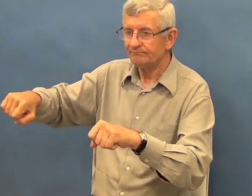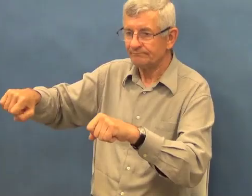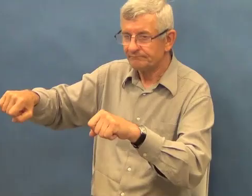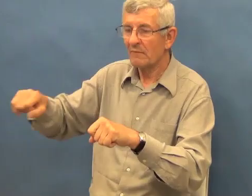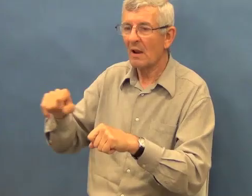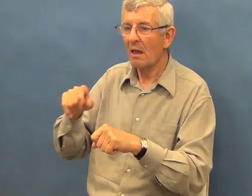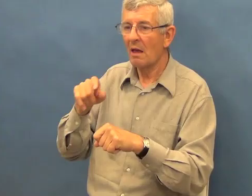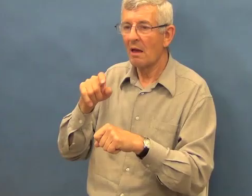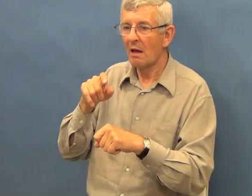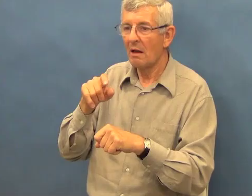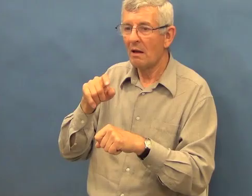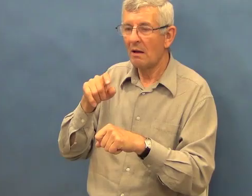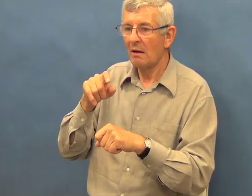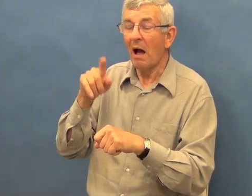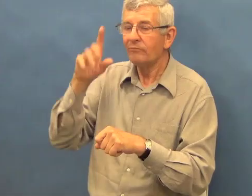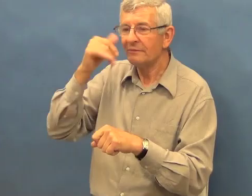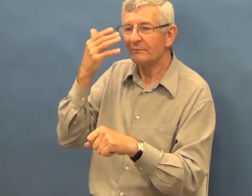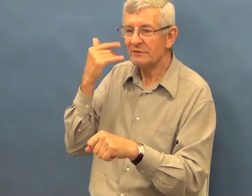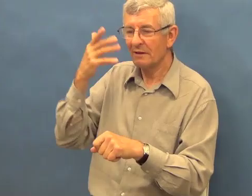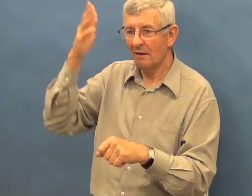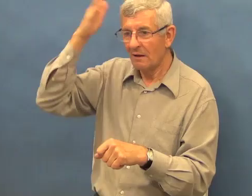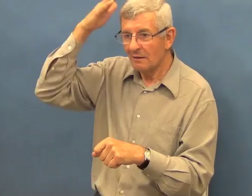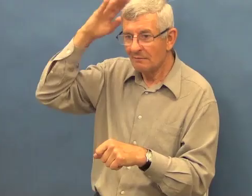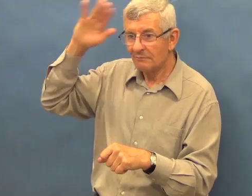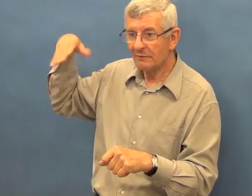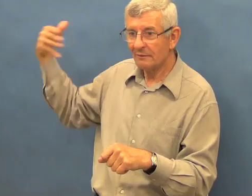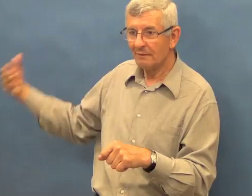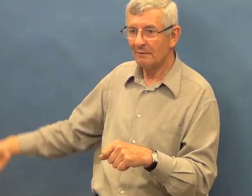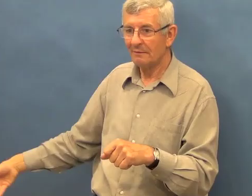A wcześniej spadł mu z głowy kapelusz.